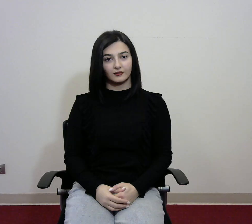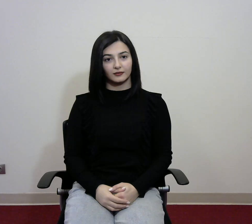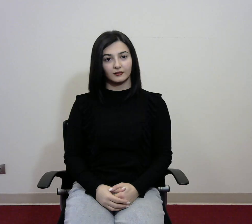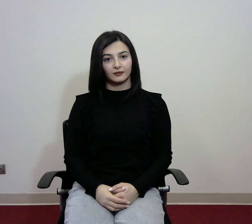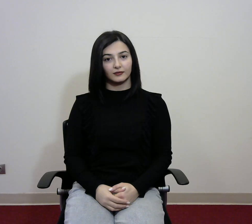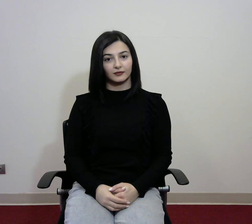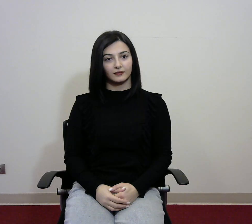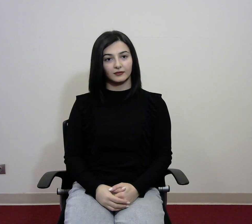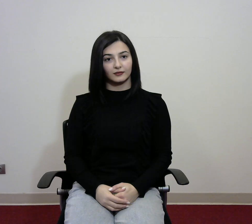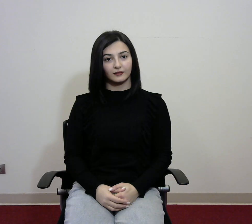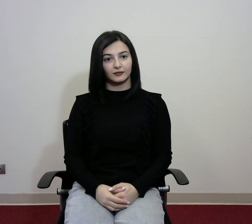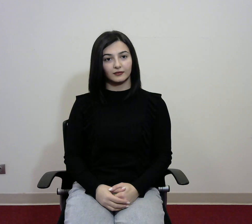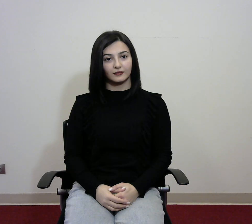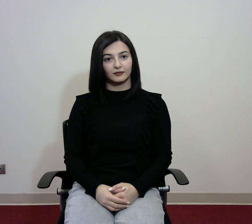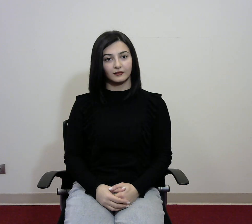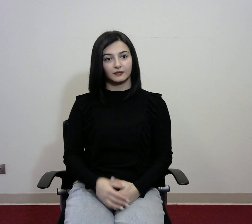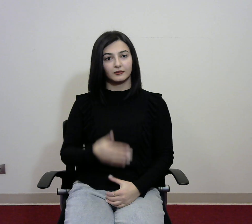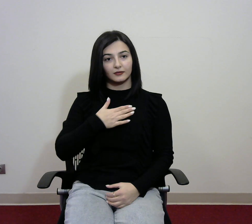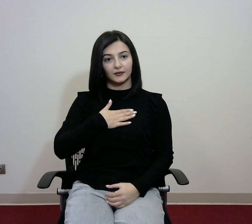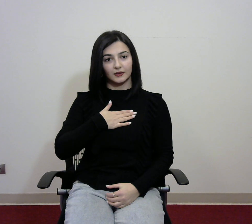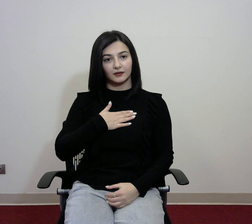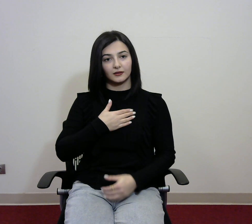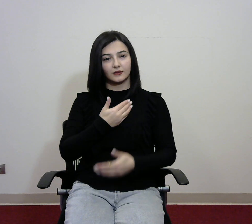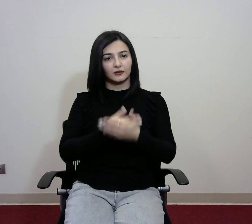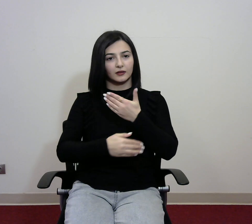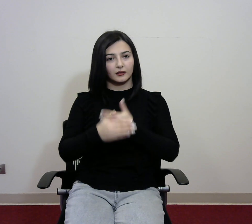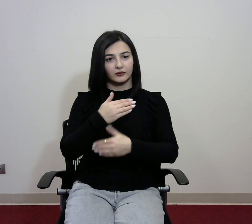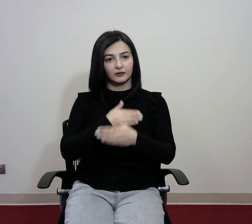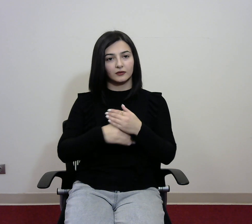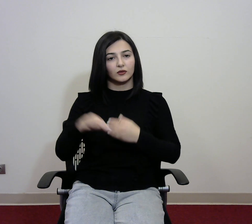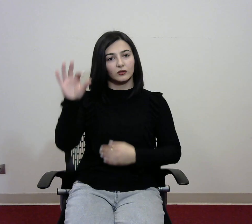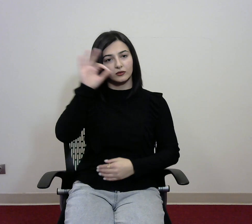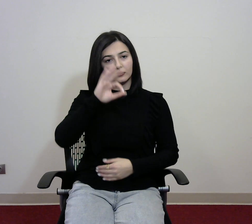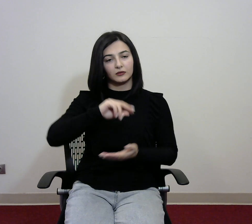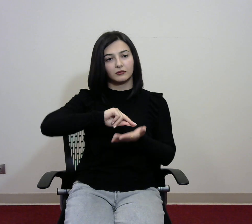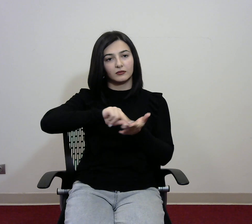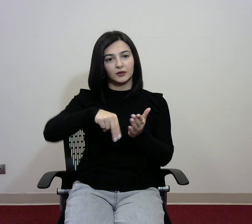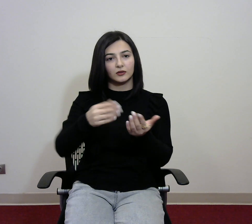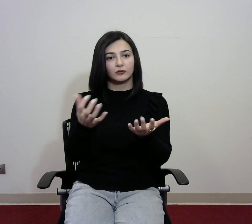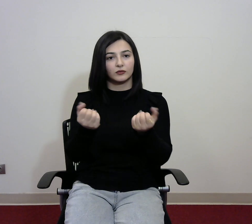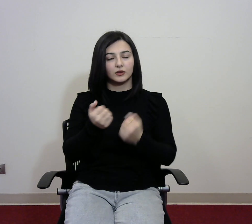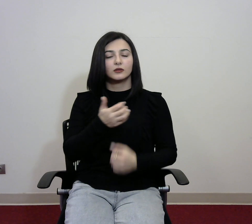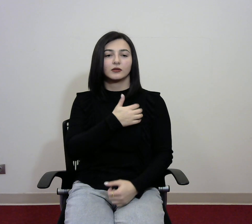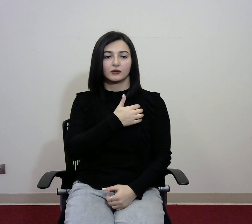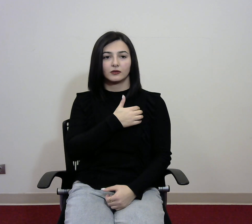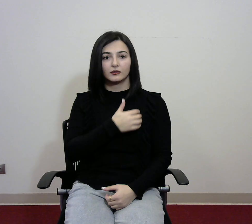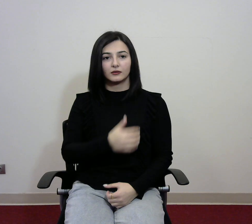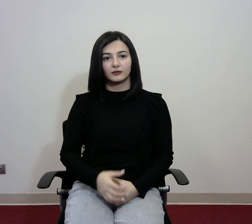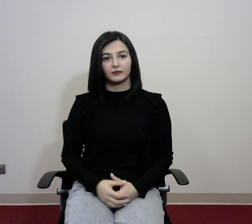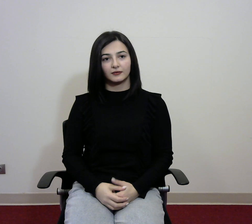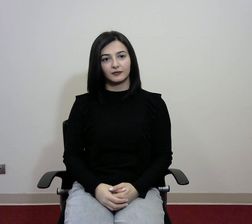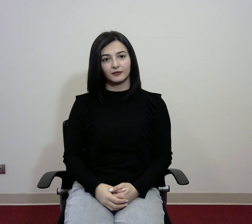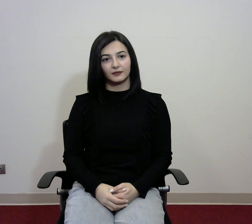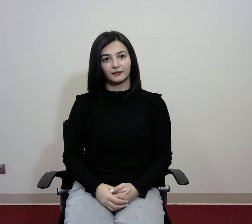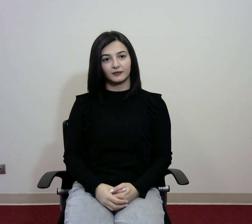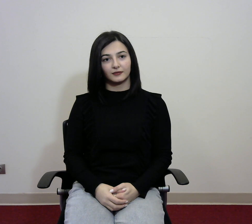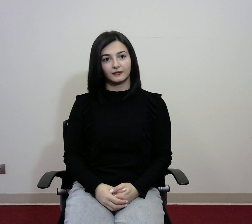Mən əlillik haqqında arayış almaq istəyirəm